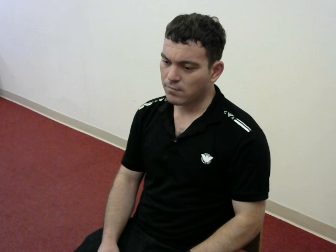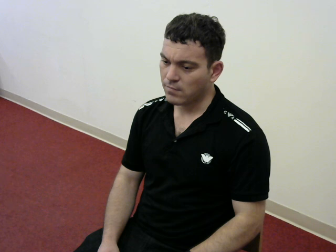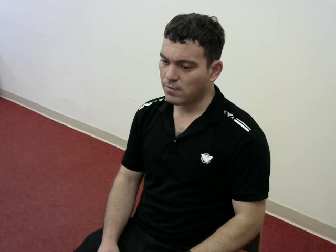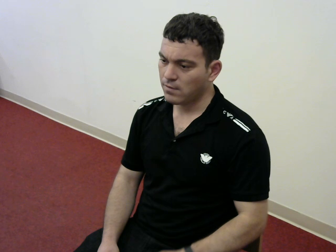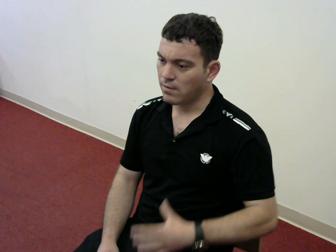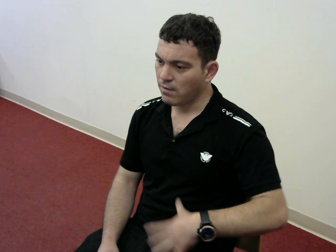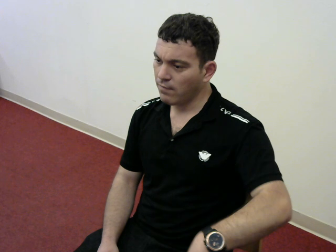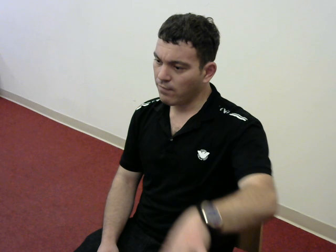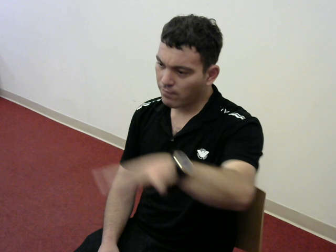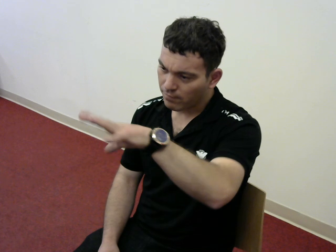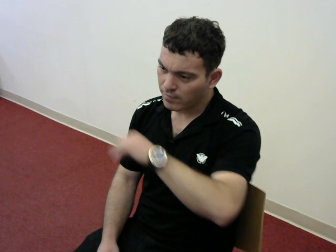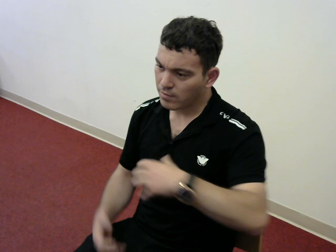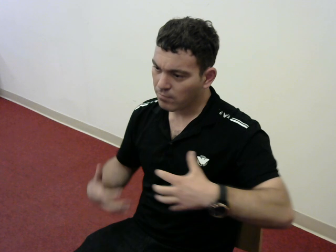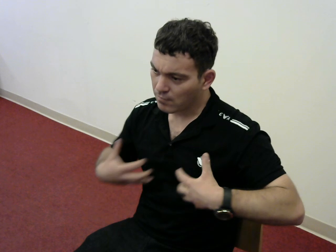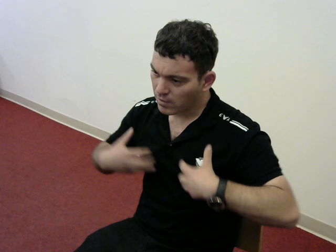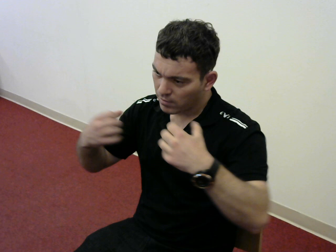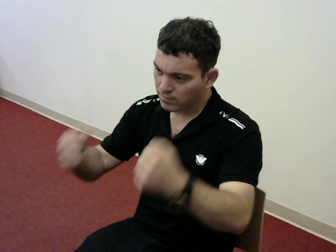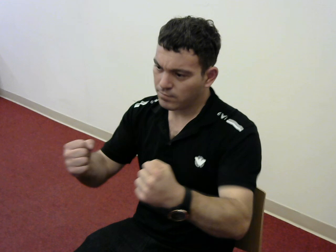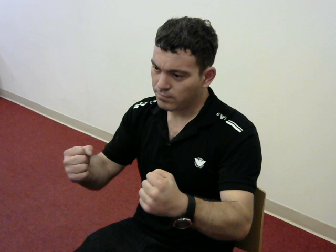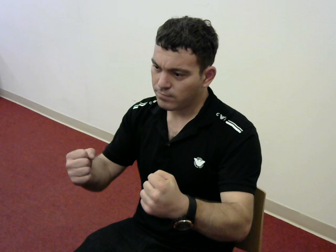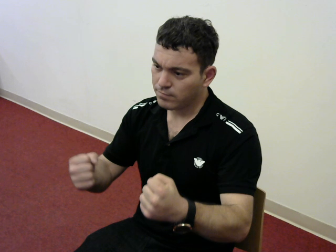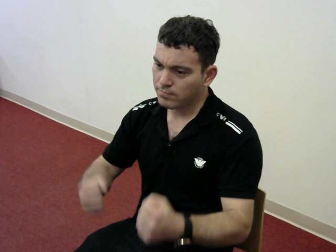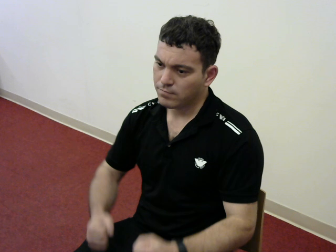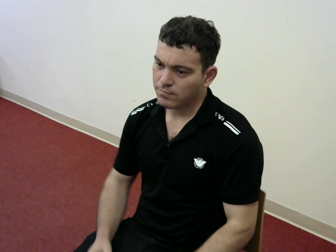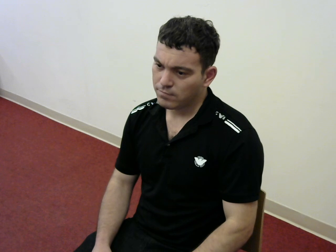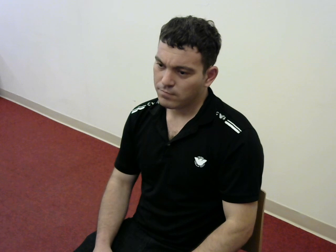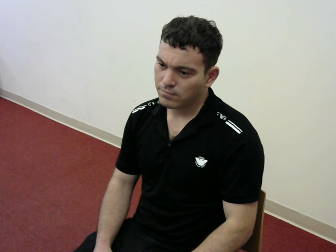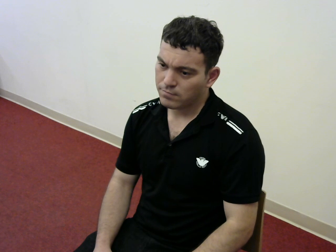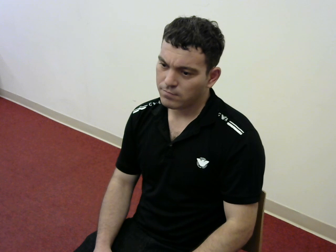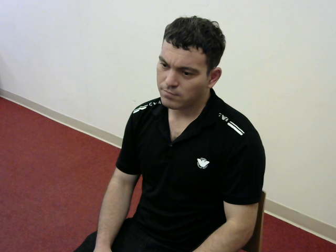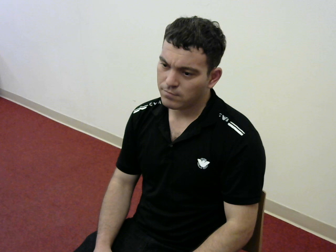Hamınızı salamlayıram